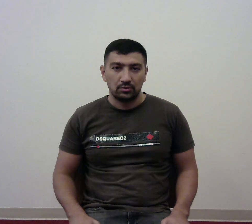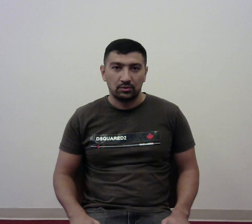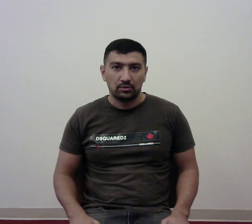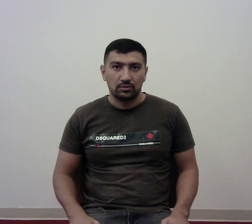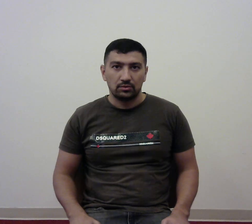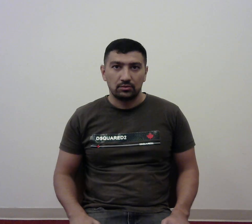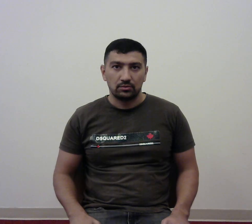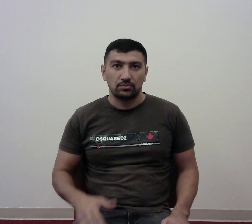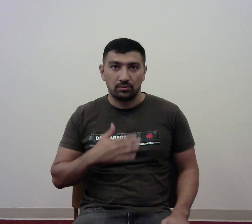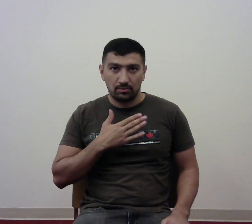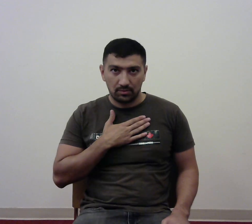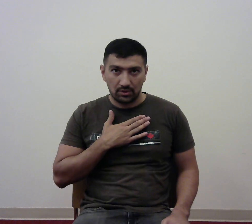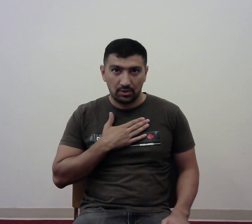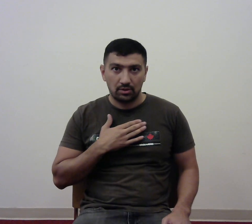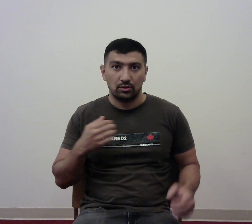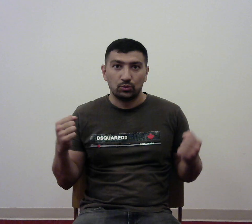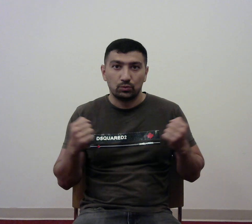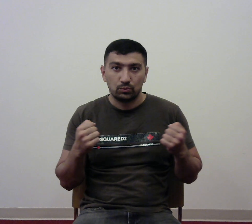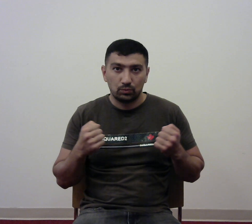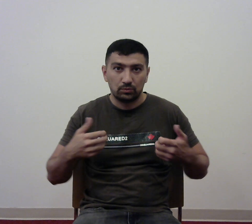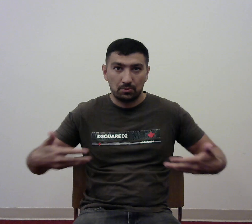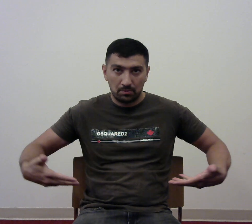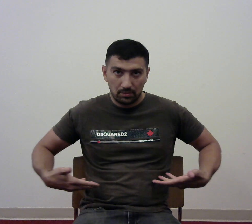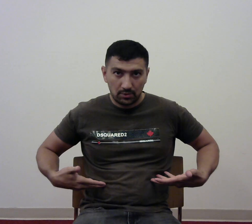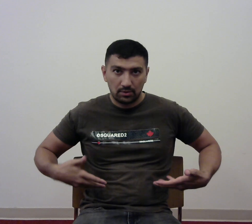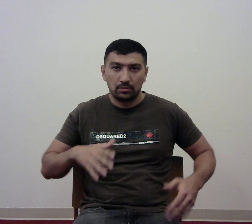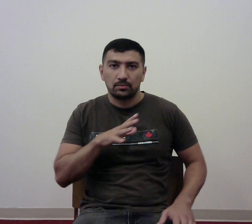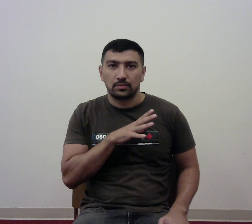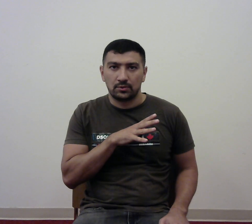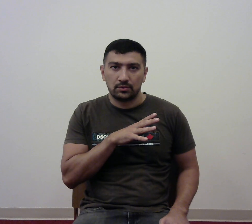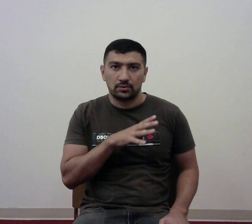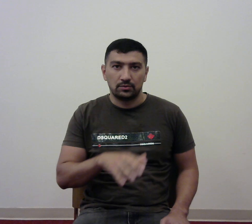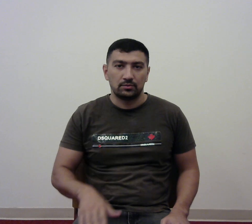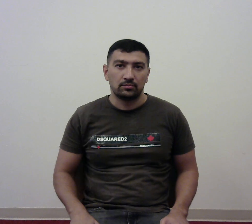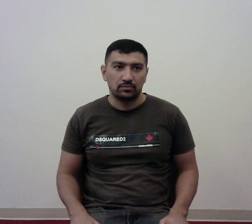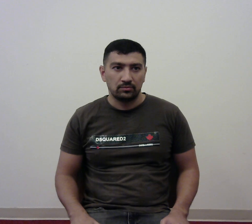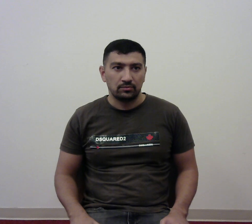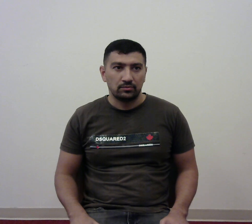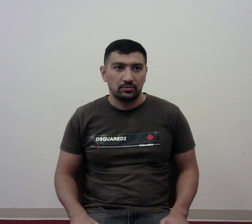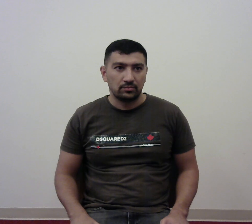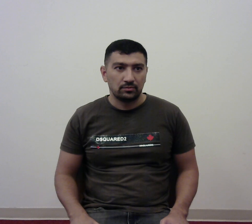Mən sətəlcəm olmuşam